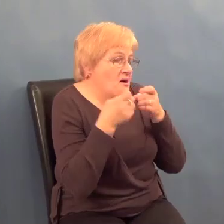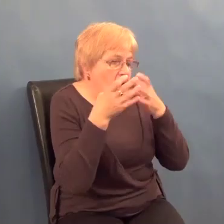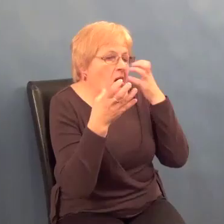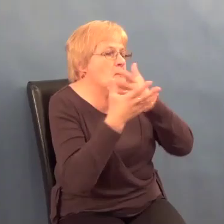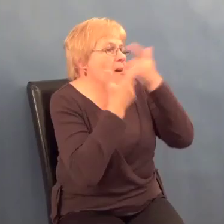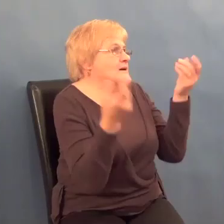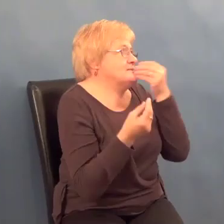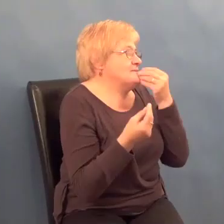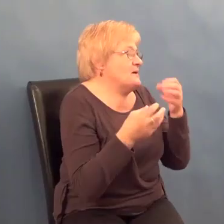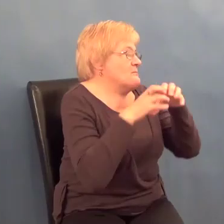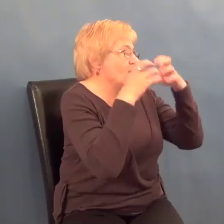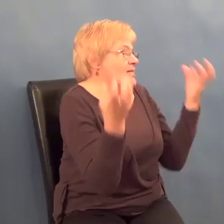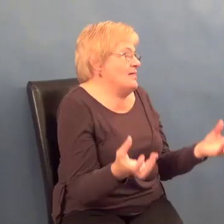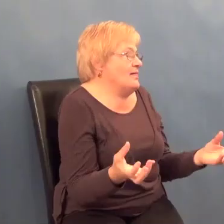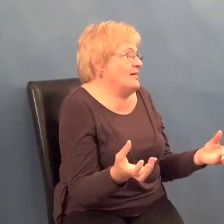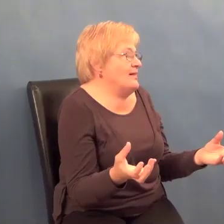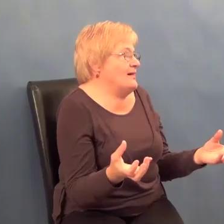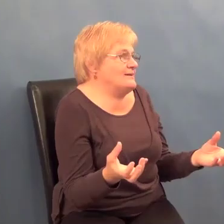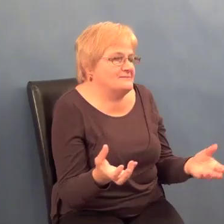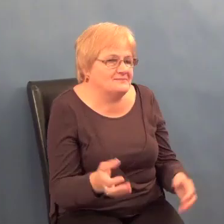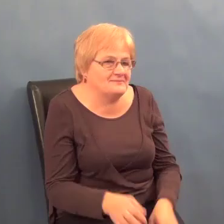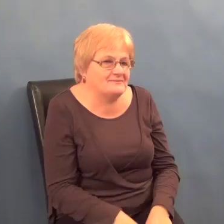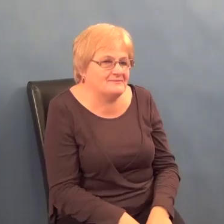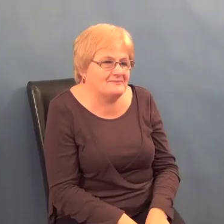Rozwalić je na połowę.